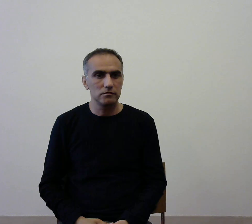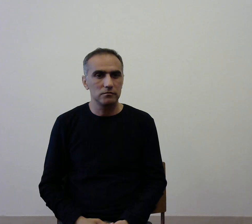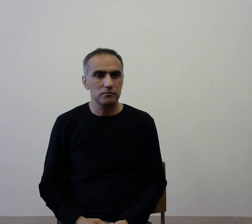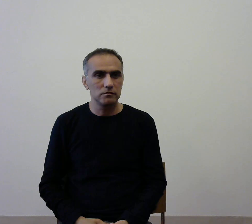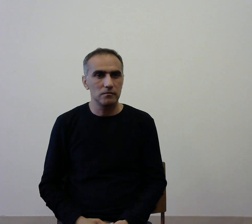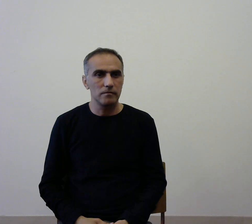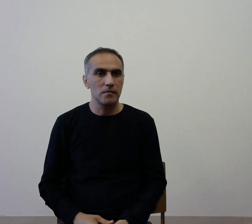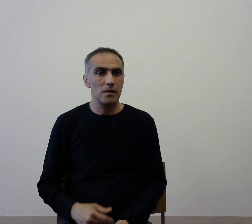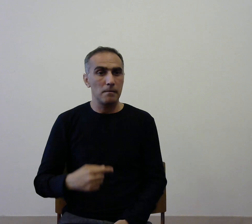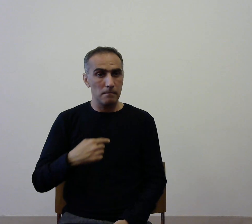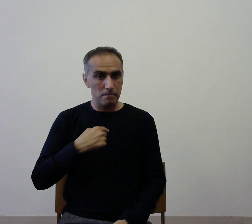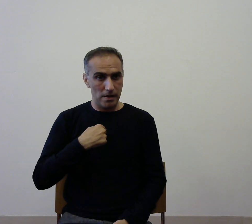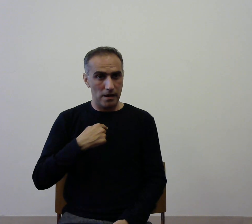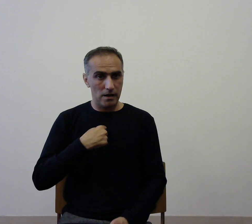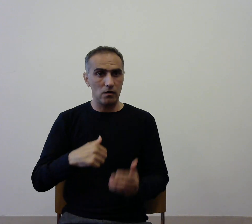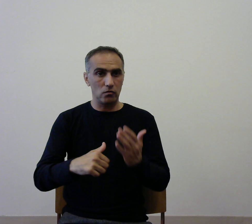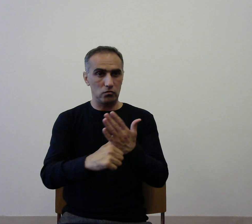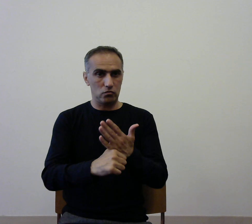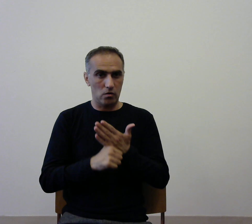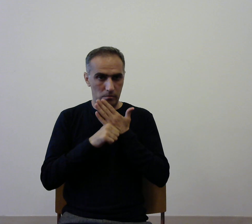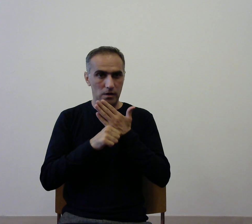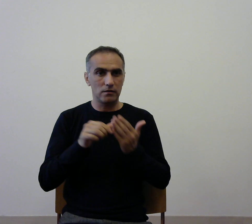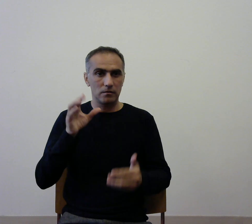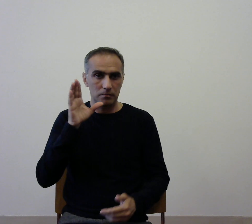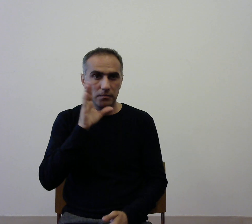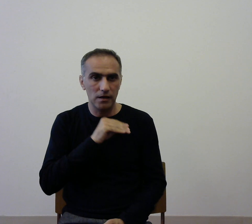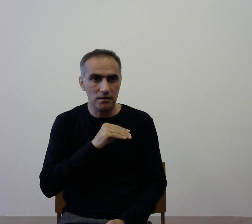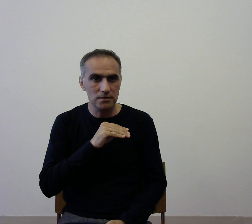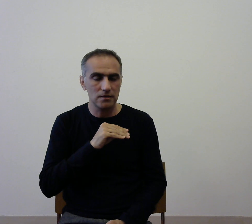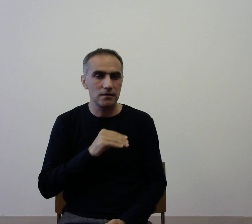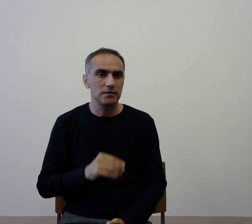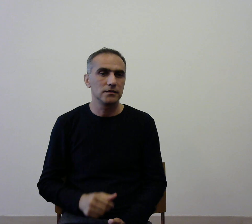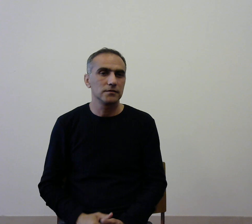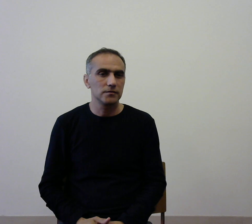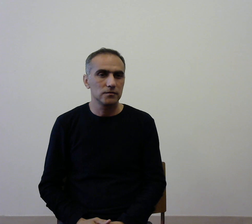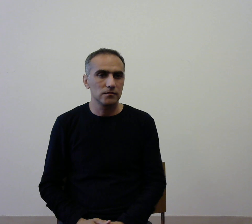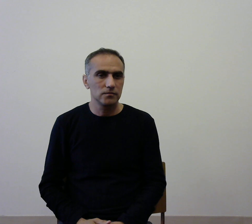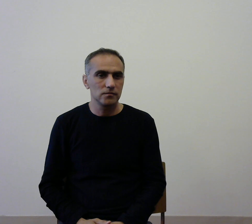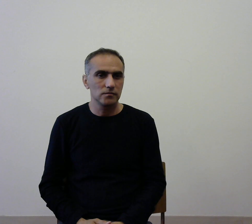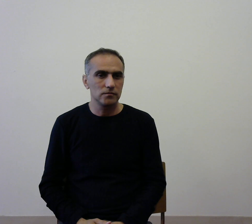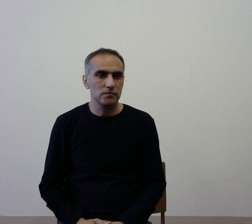Mənə kömək edə bilərsinizmi?